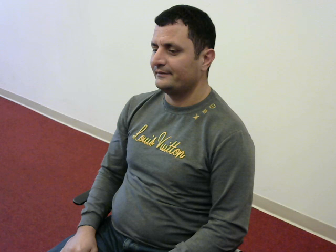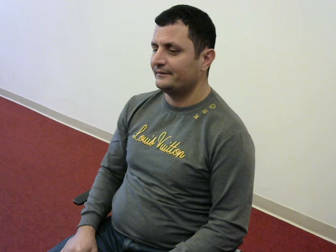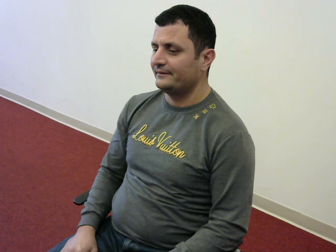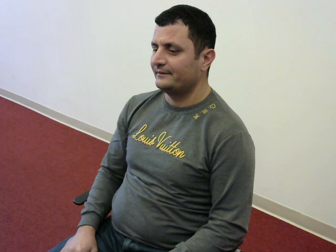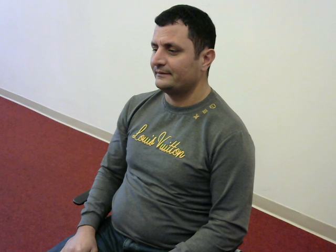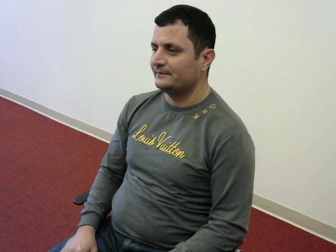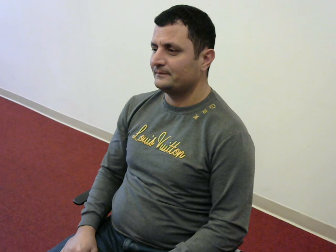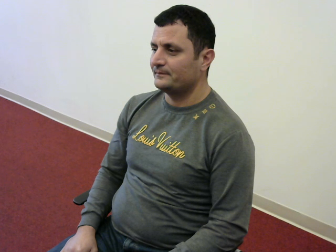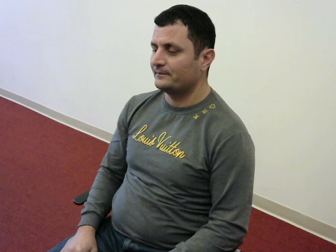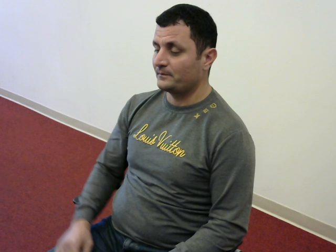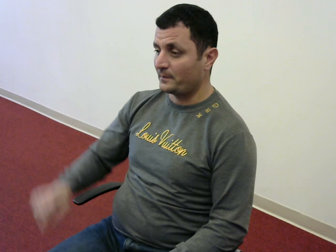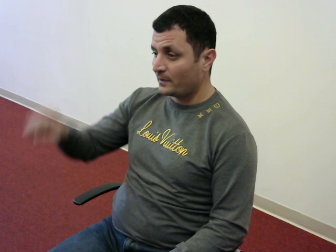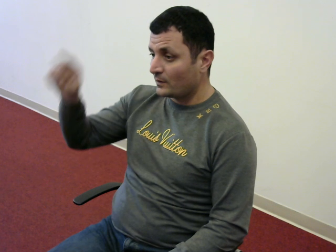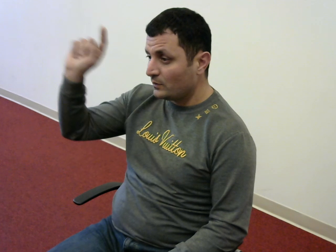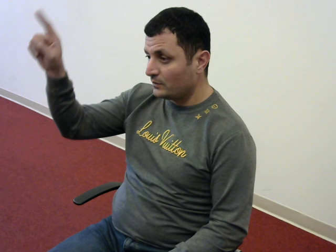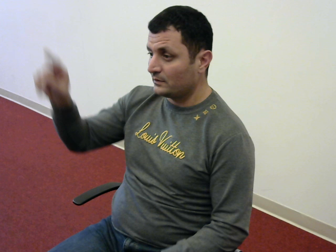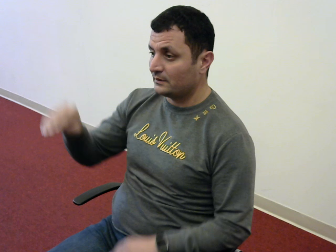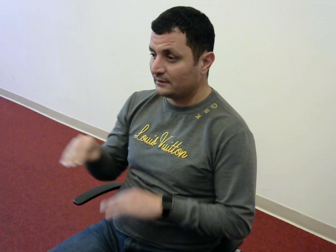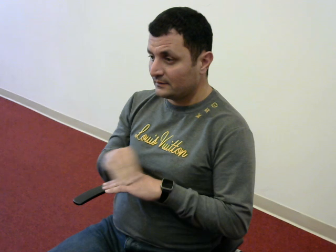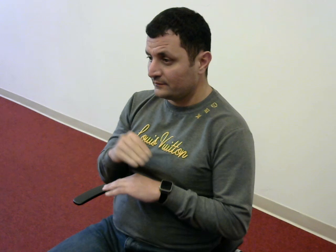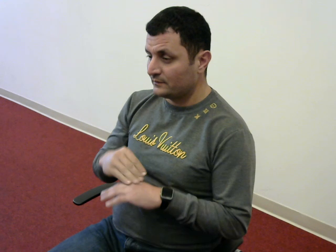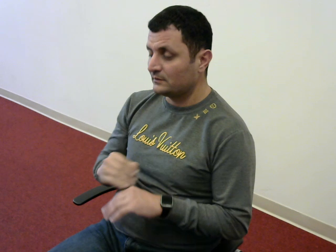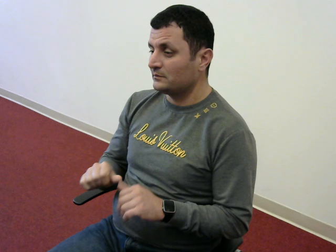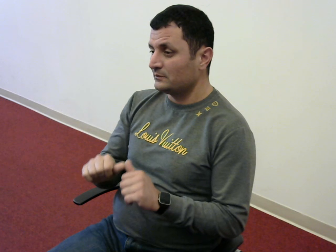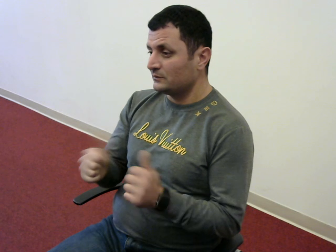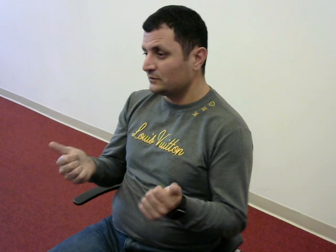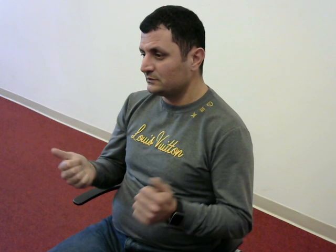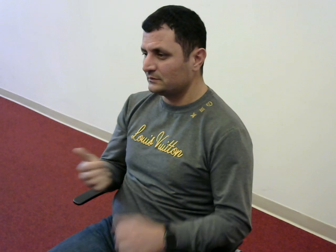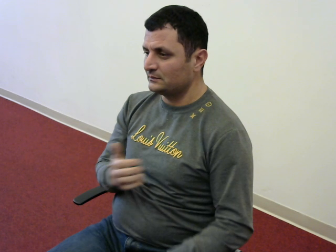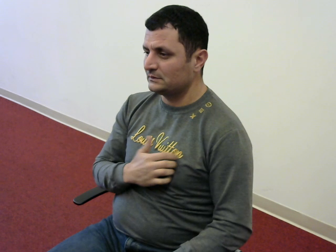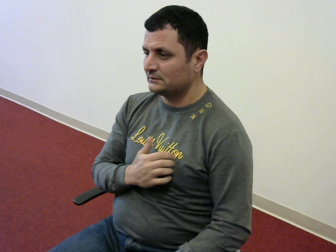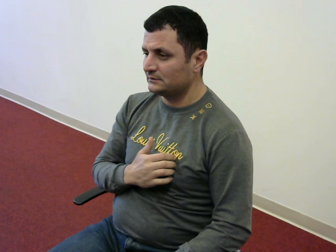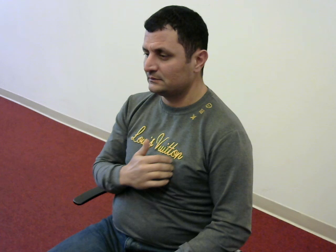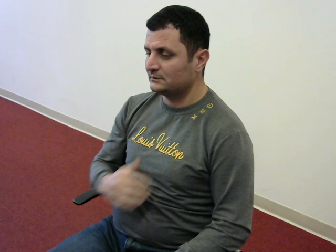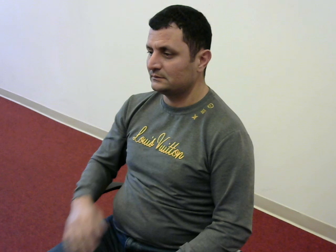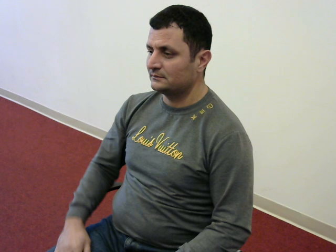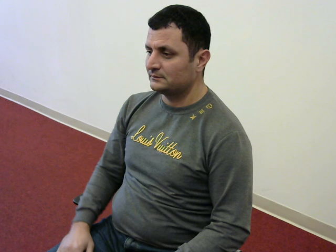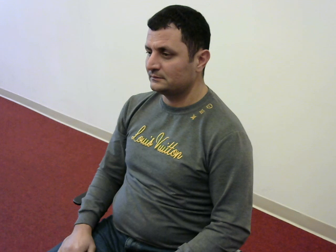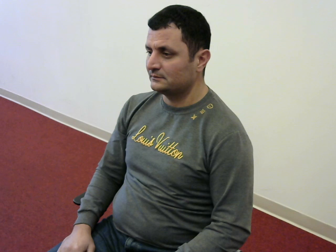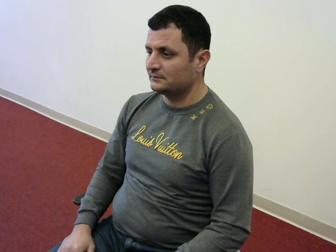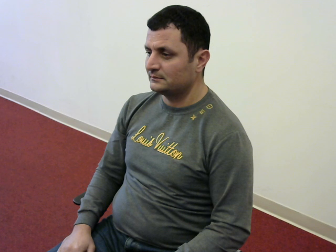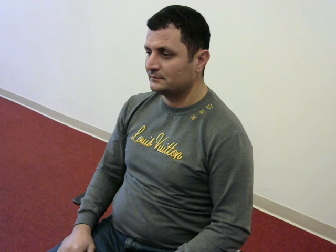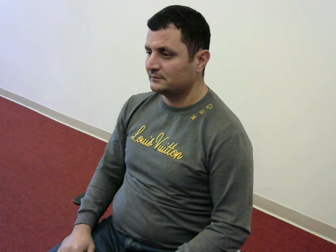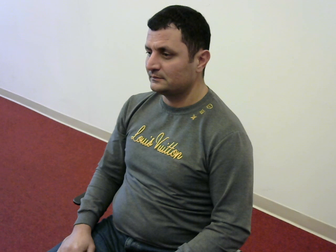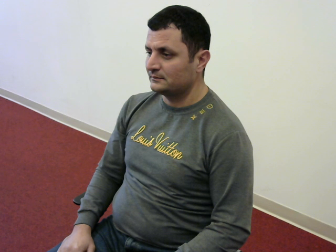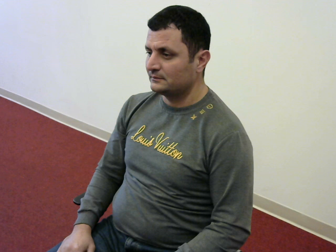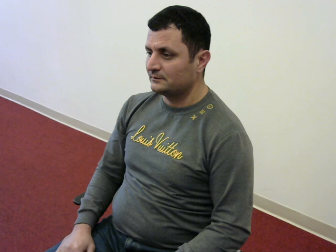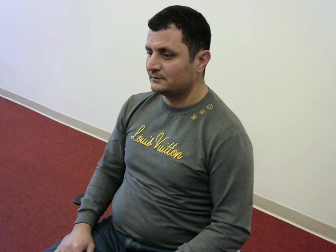O həyat yoldaşından ayrılmaq istəyir